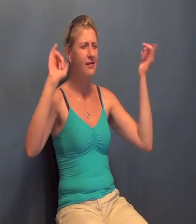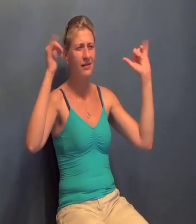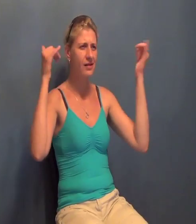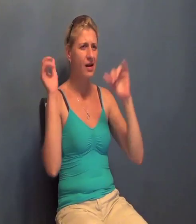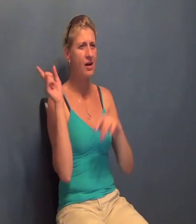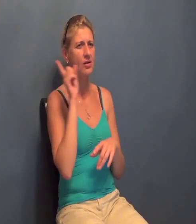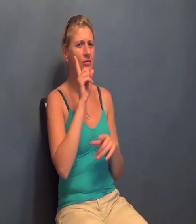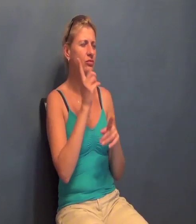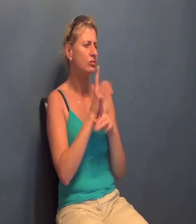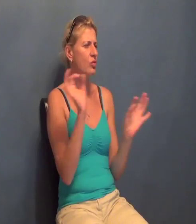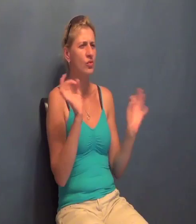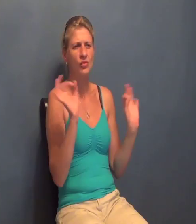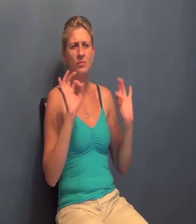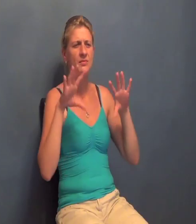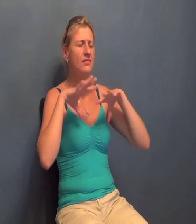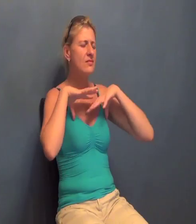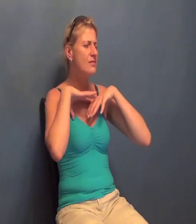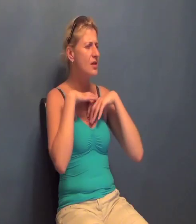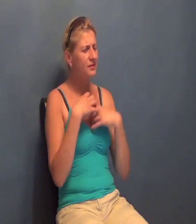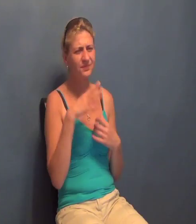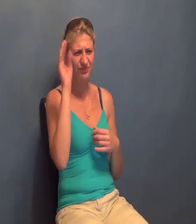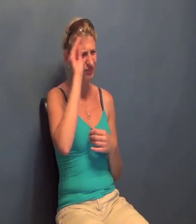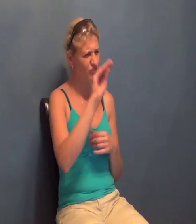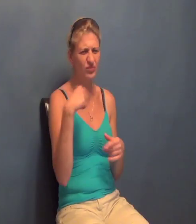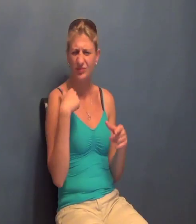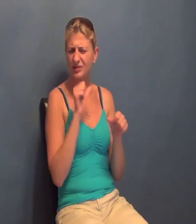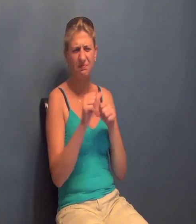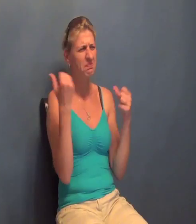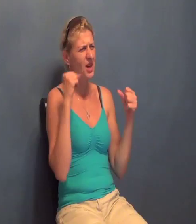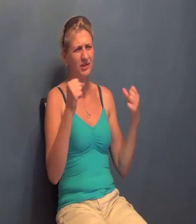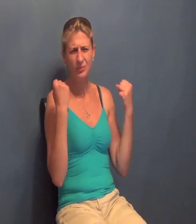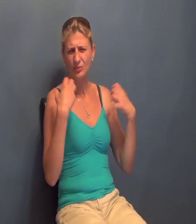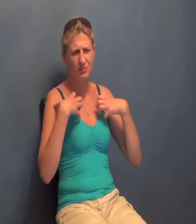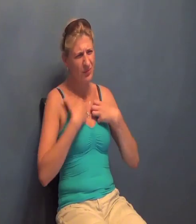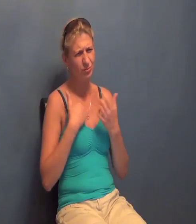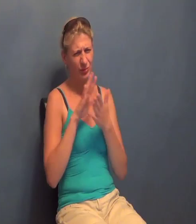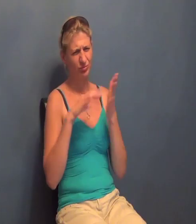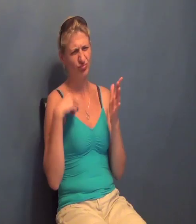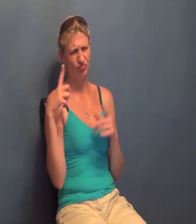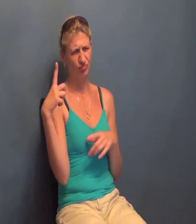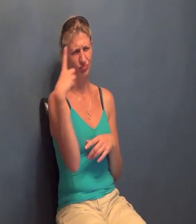Mężczyzna poczuł się strasznie zmęczony. Przeprasza, że musi iść, ale jest zmęczony.